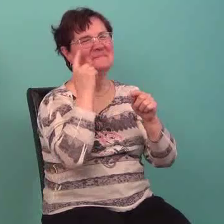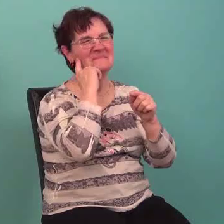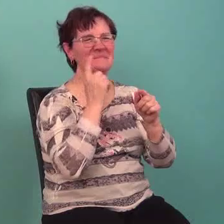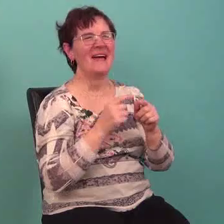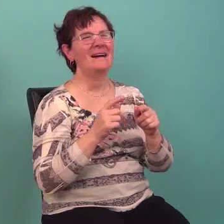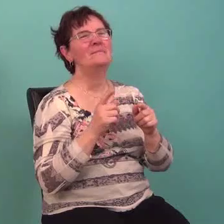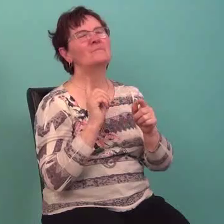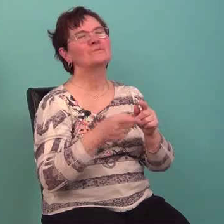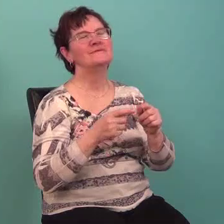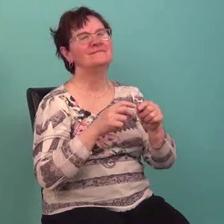Muszę...